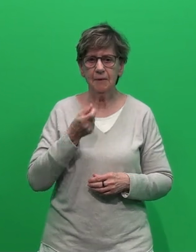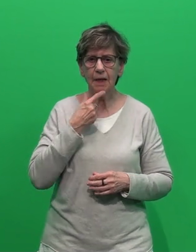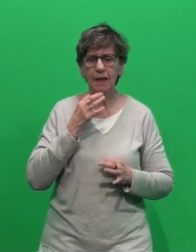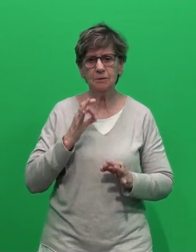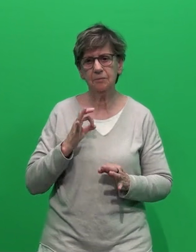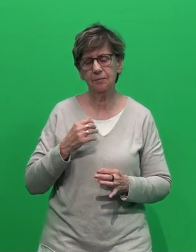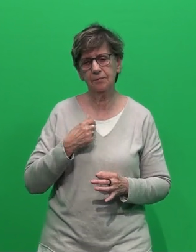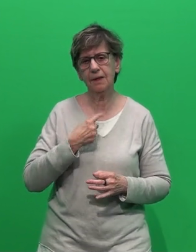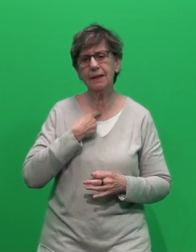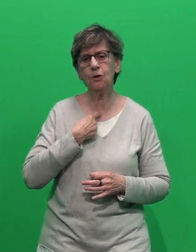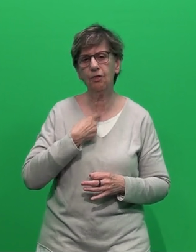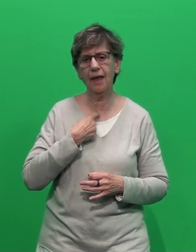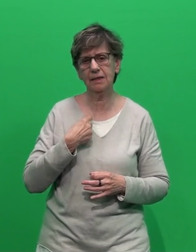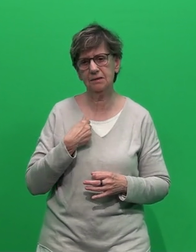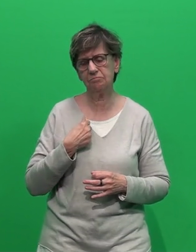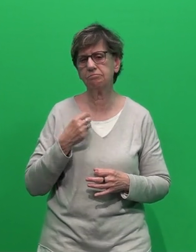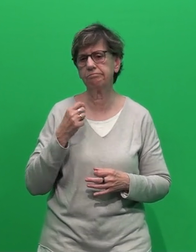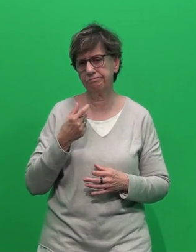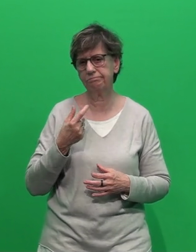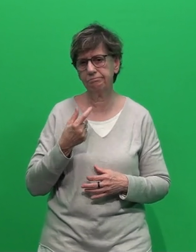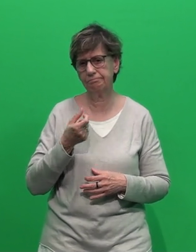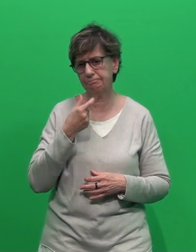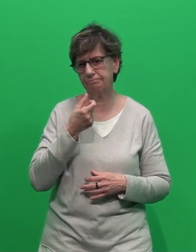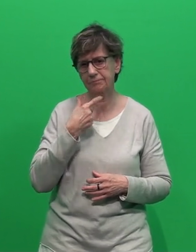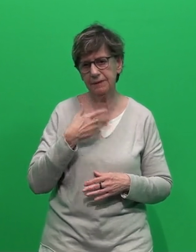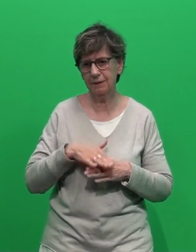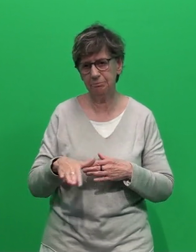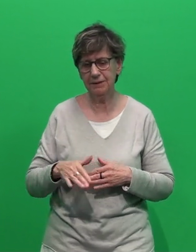Prenc pastilles per la tiroide, és una medicació per sempre.